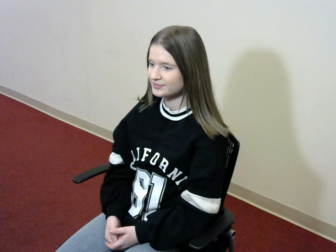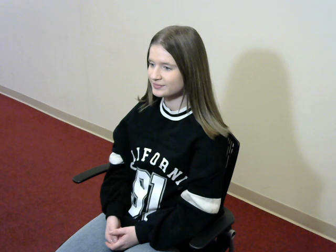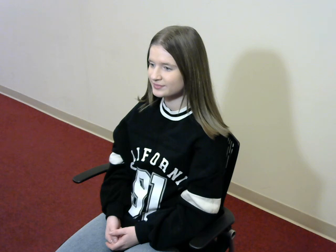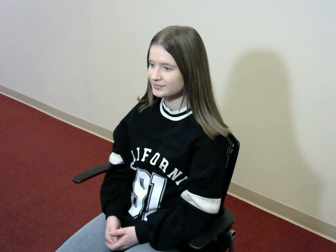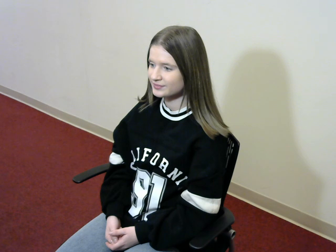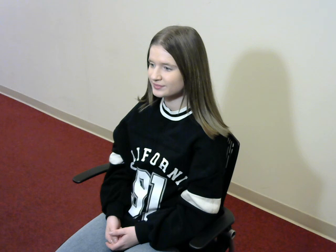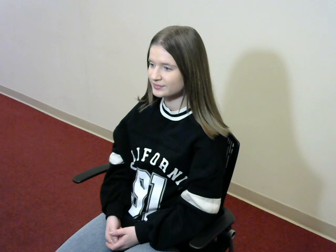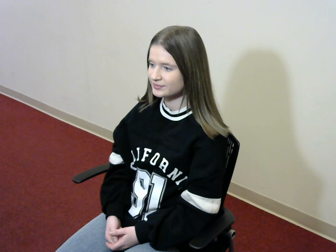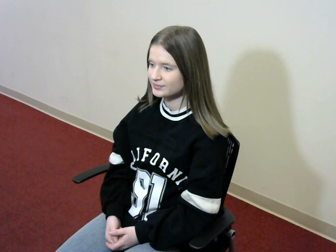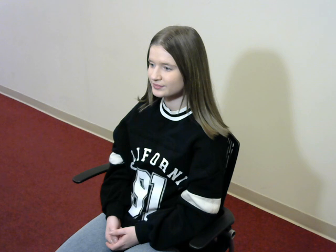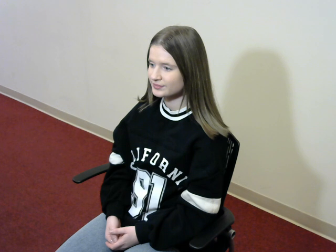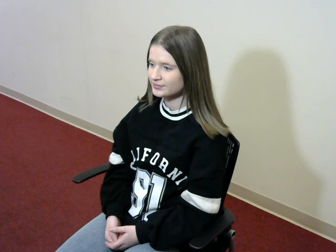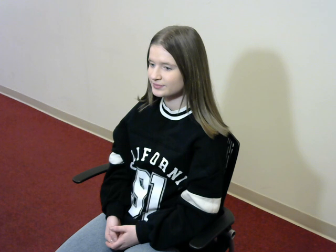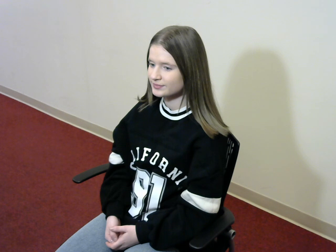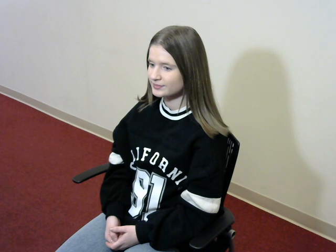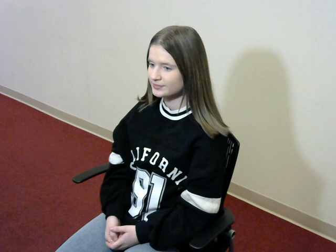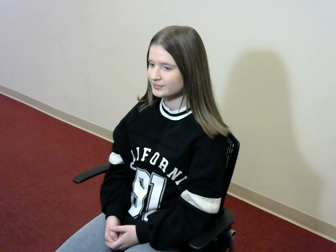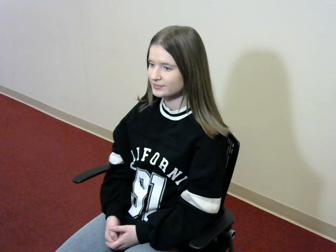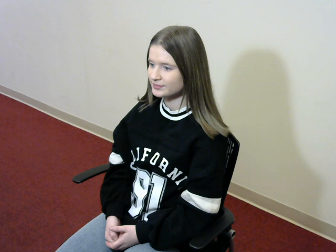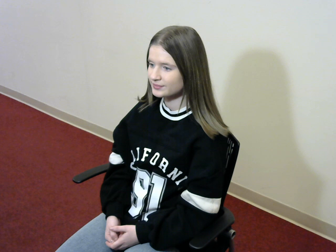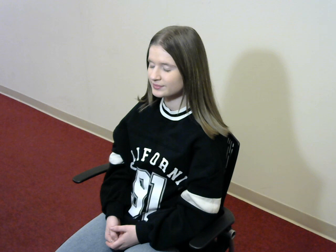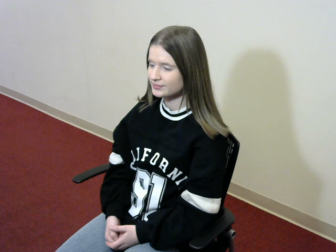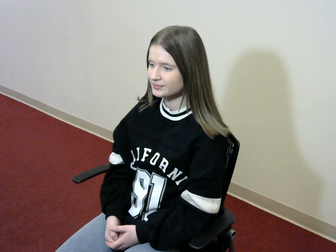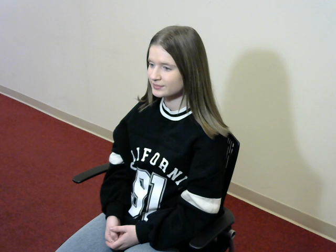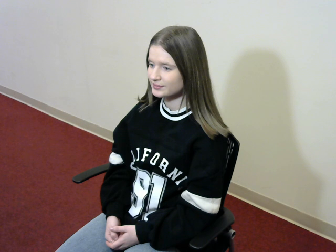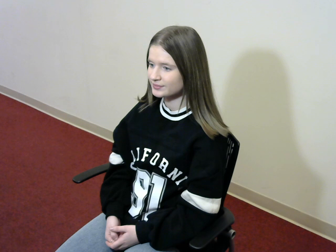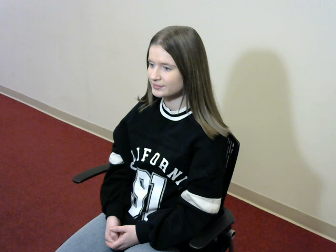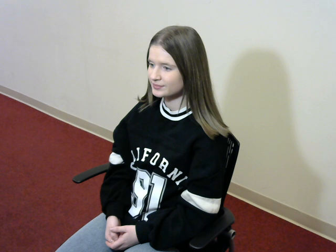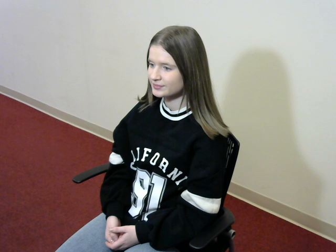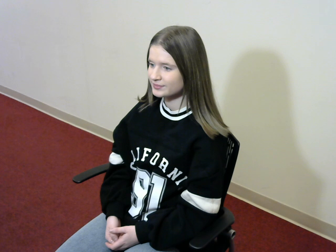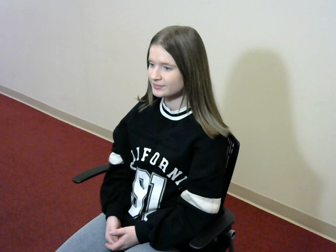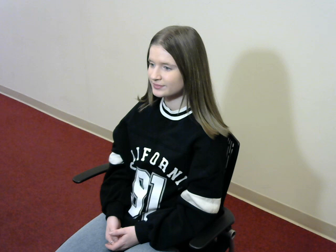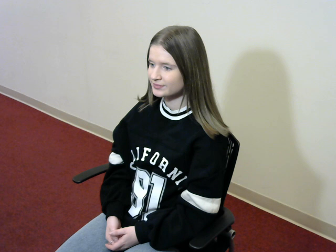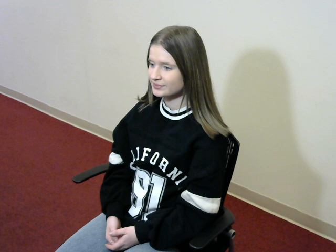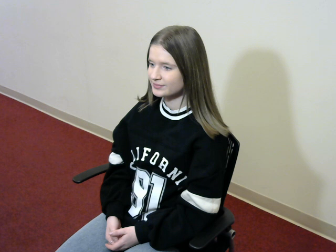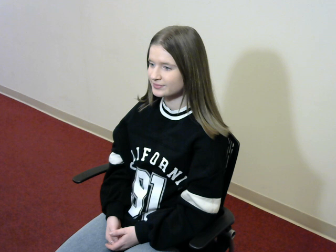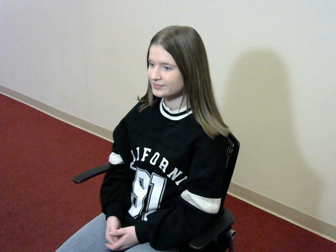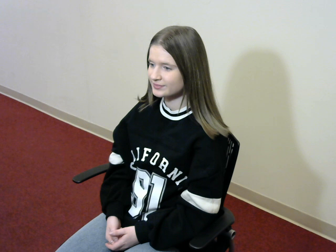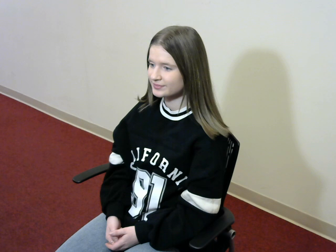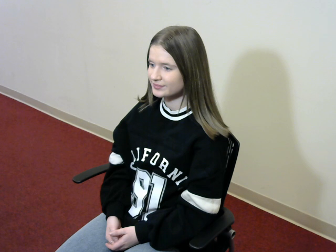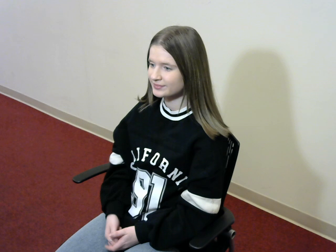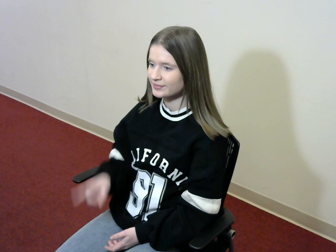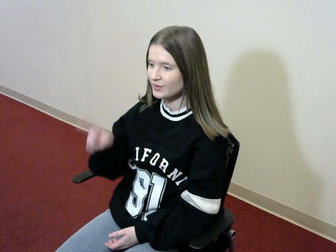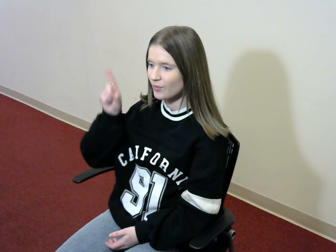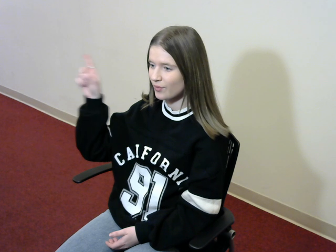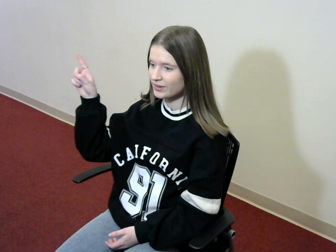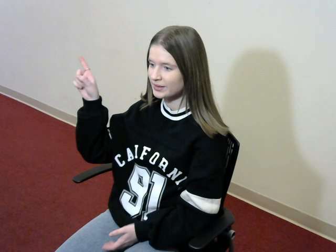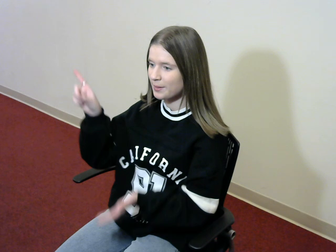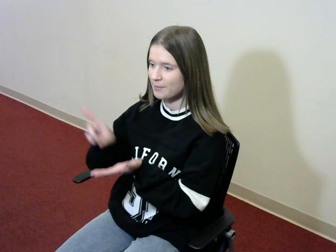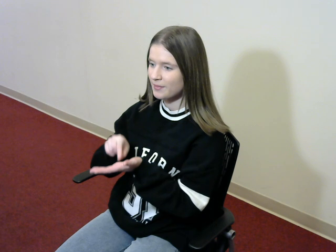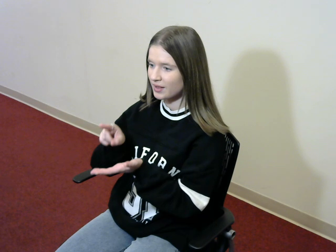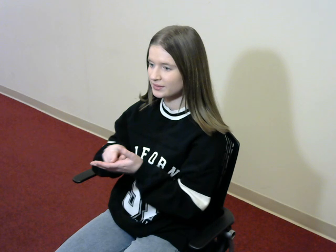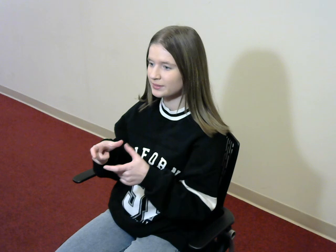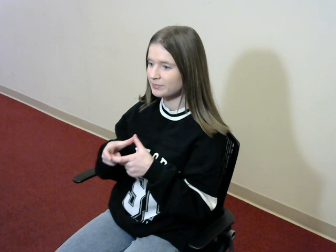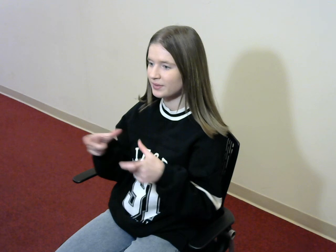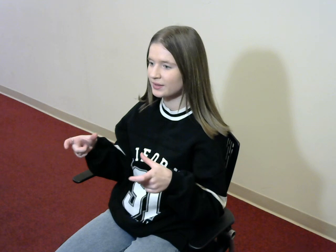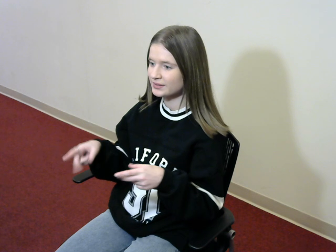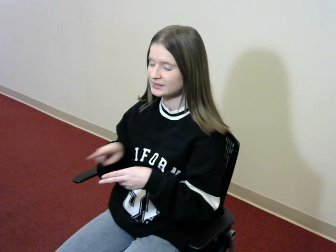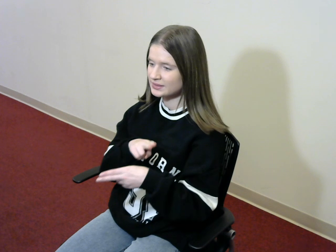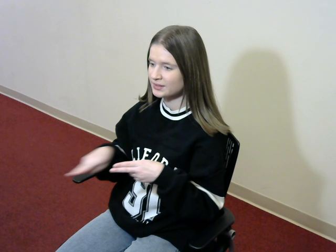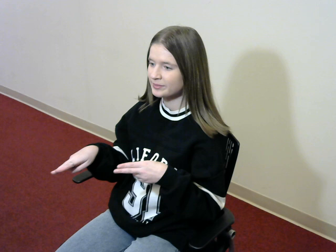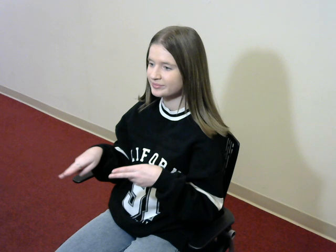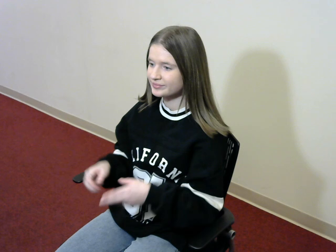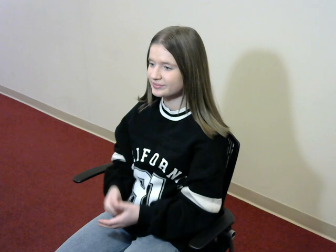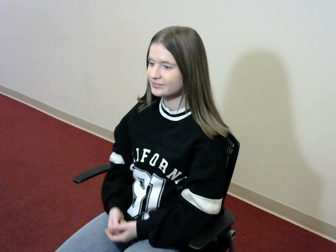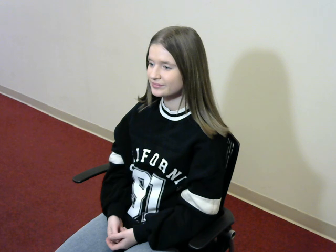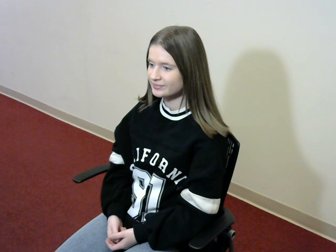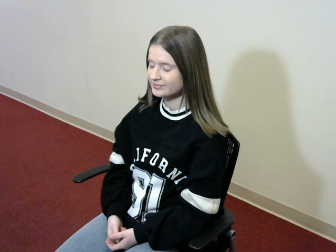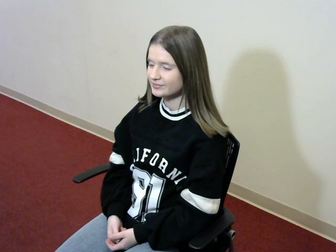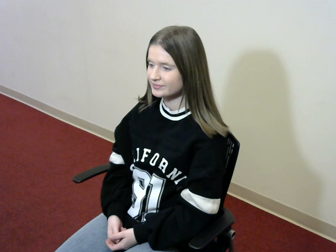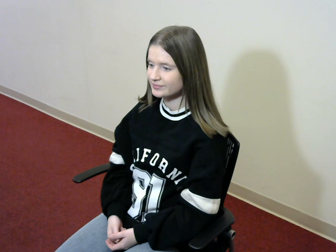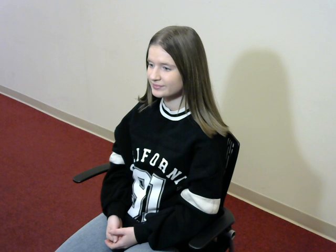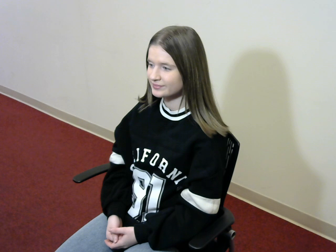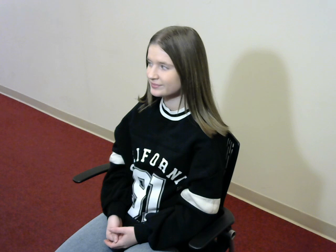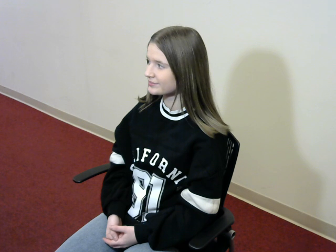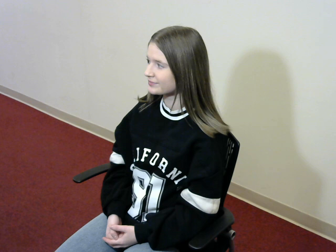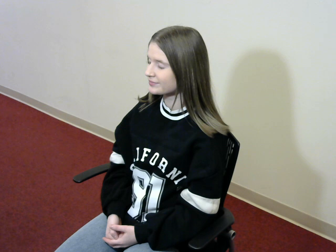O pensiya kartını itirib